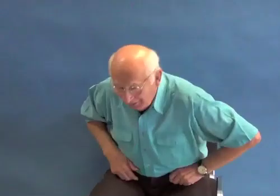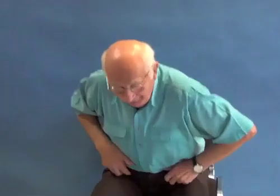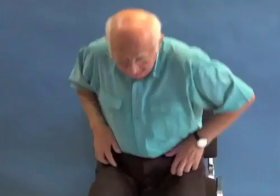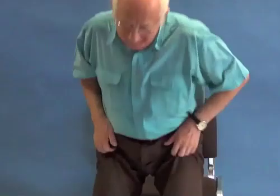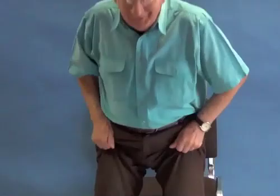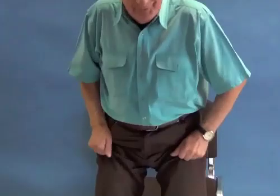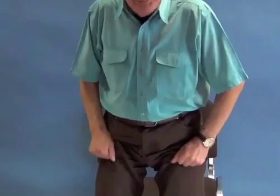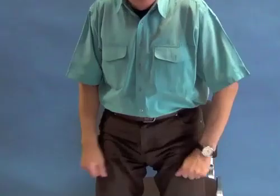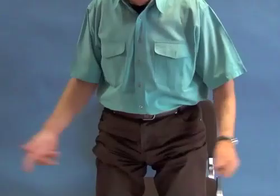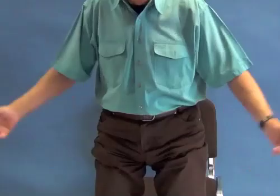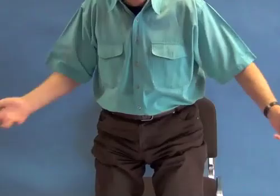Zdejmować.